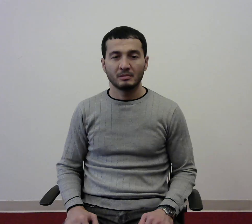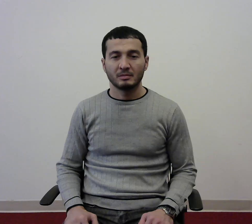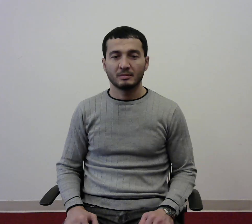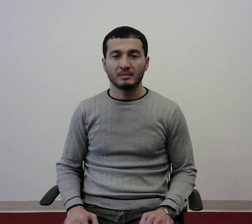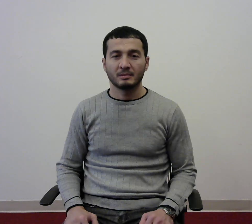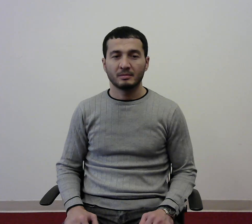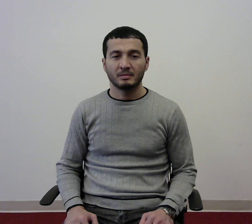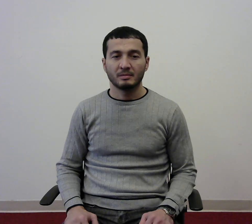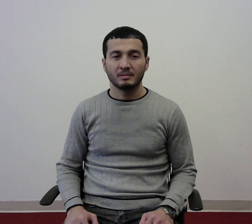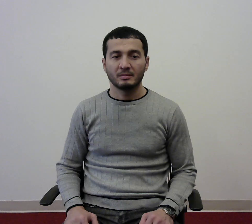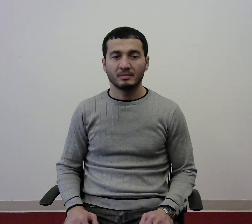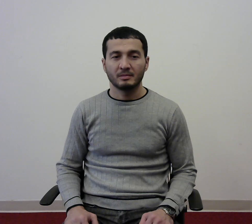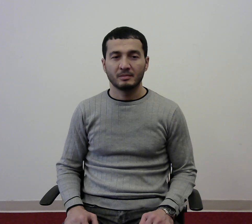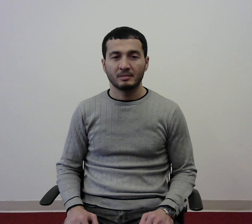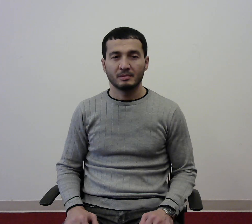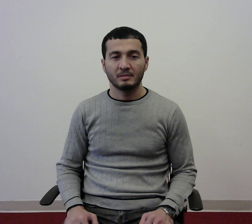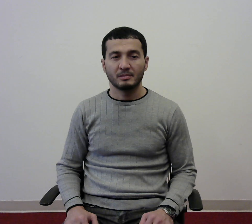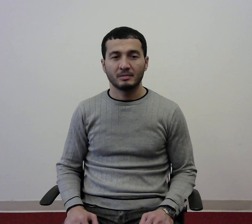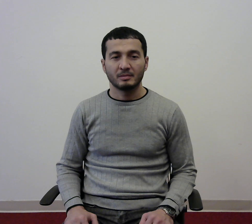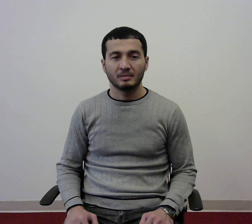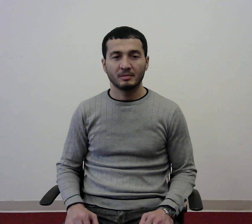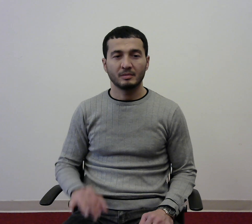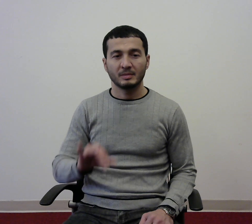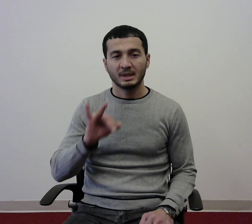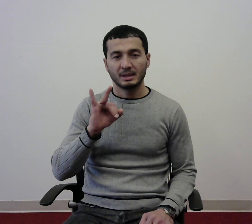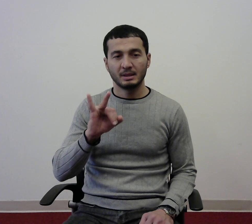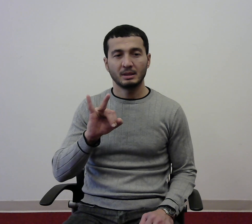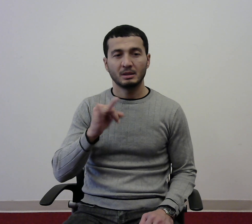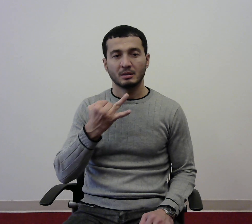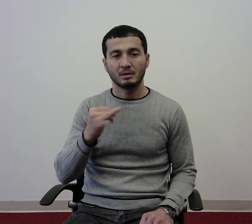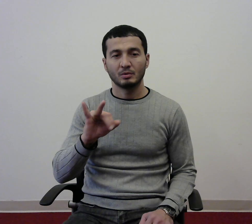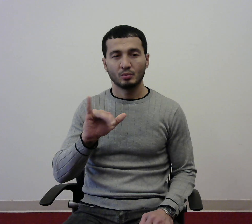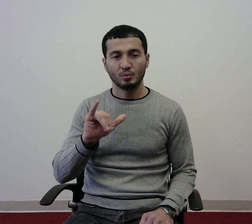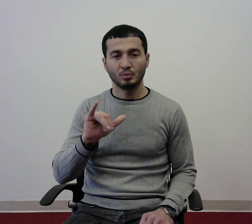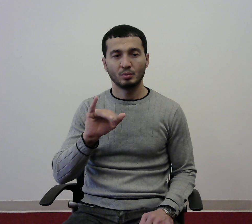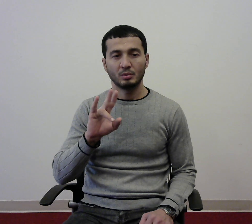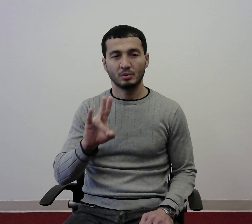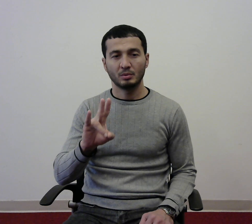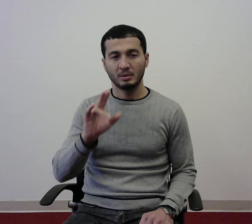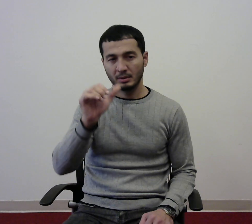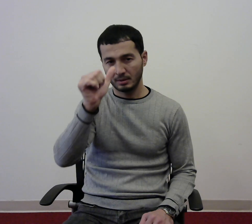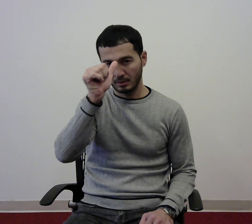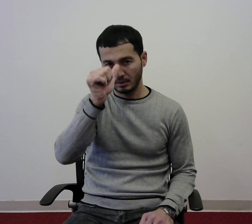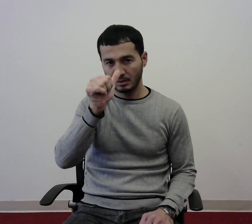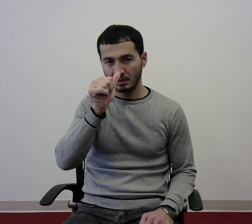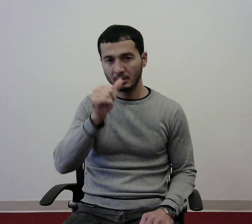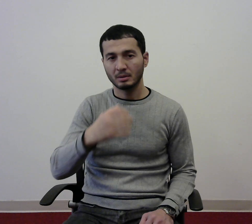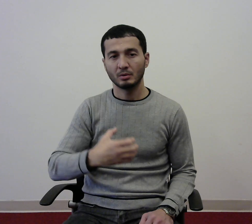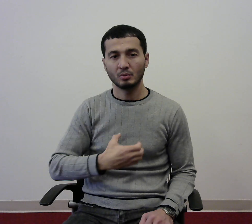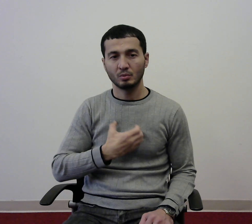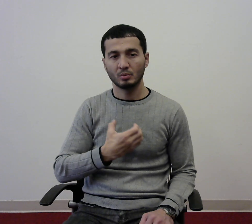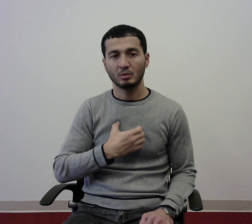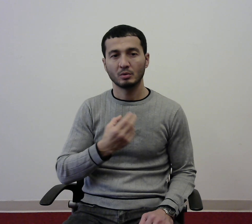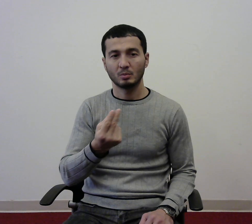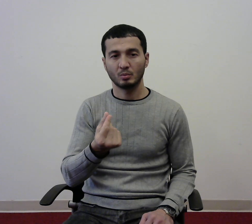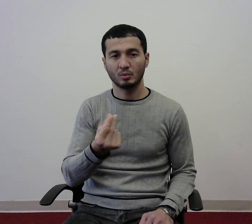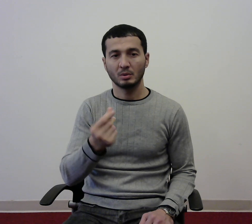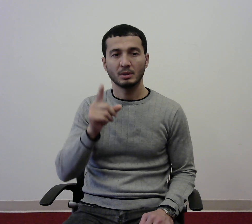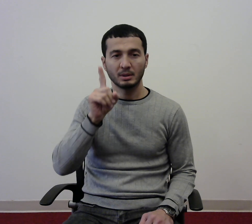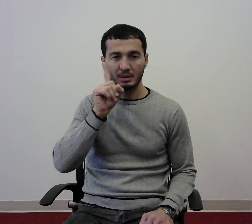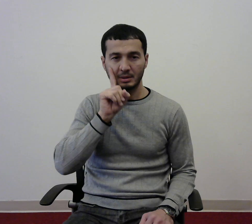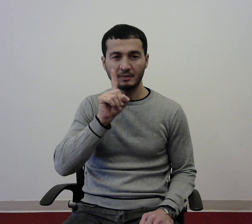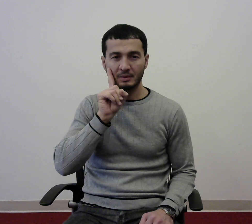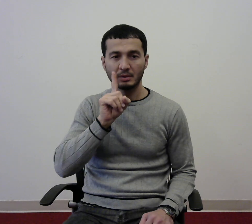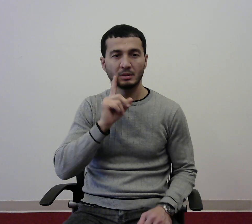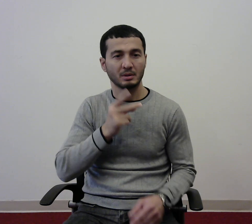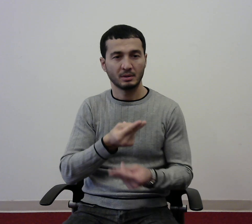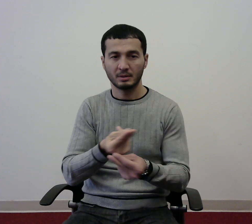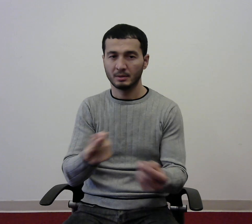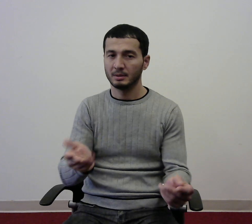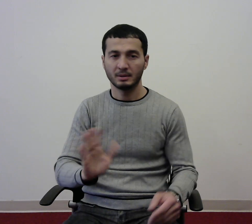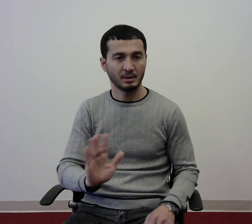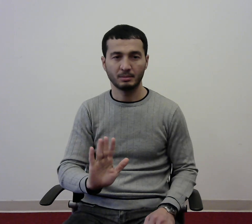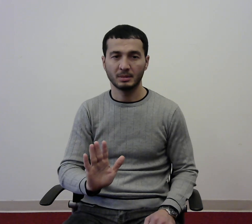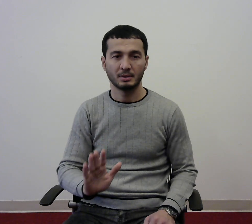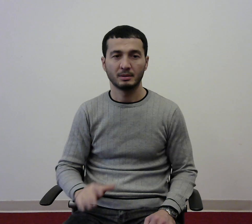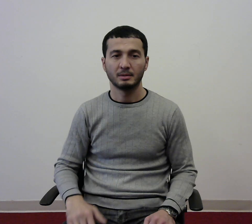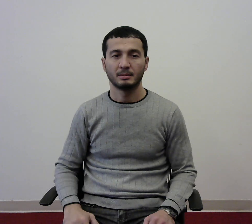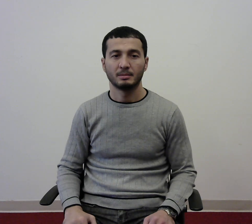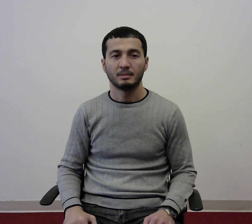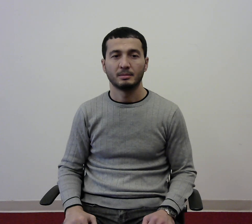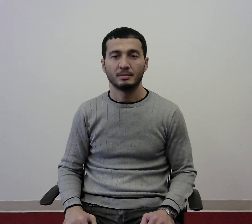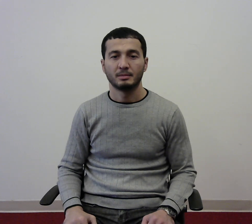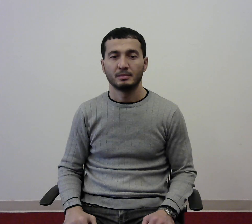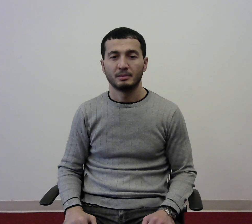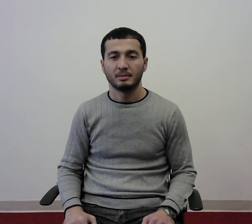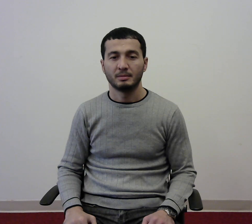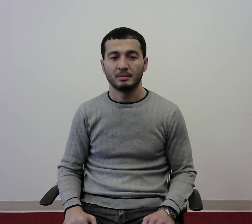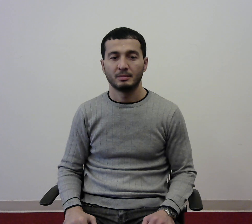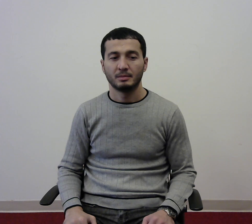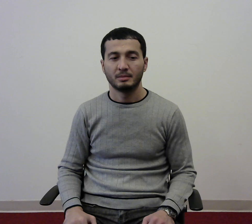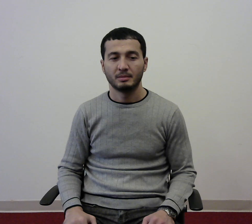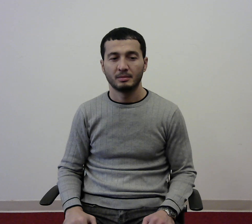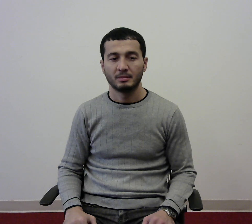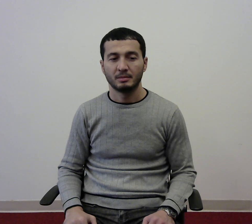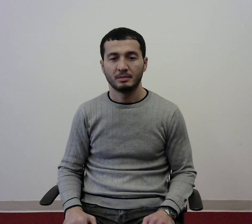İyun ayının sosial müavinətləri hələ ki, ödənilməyib